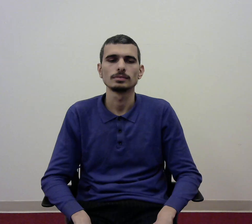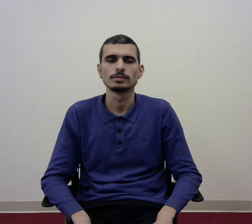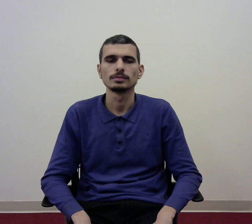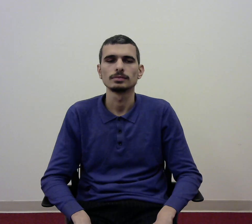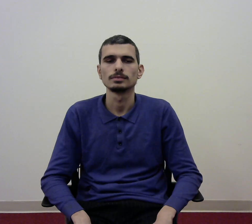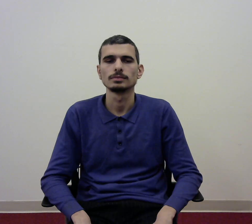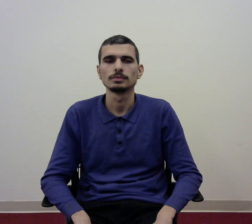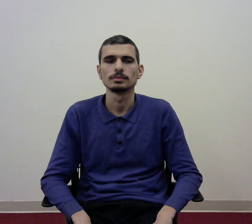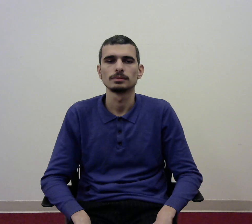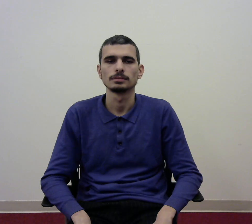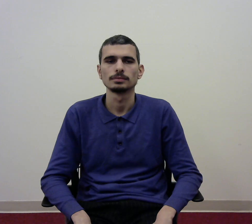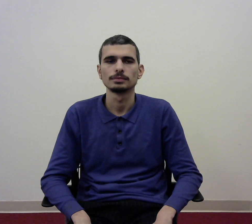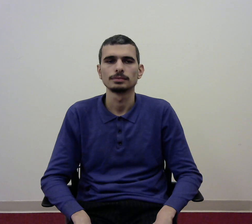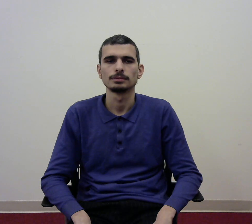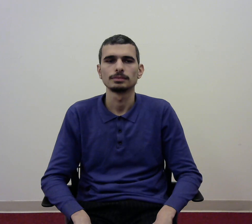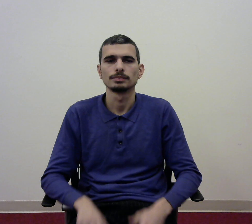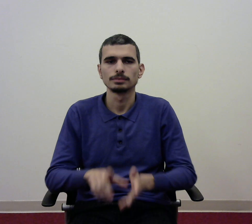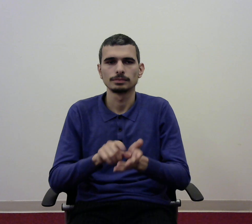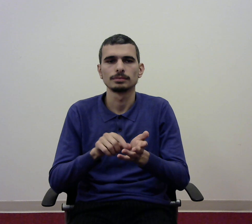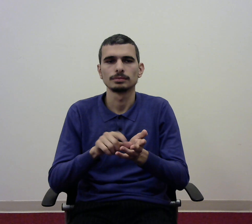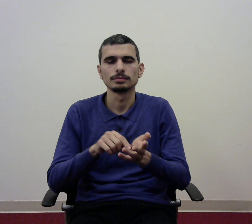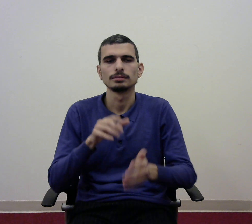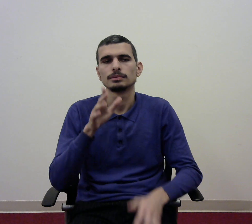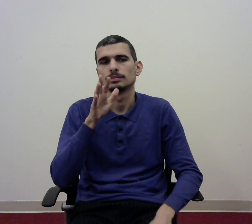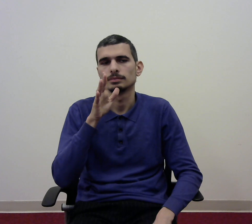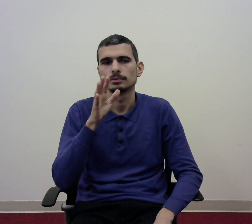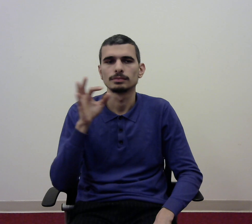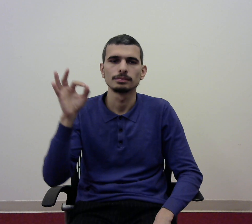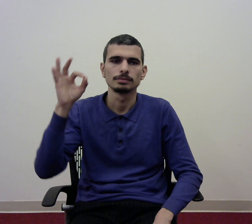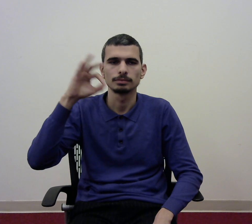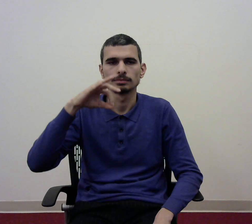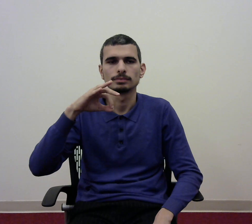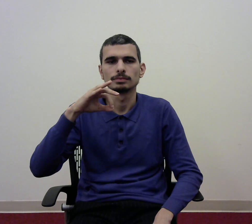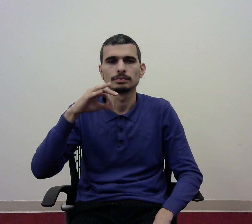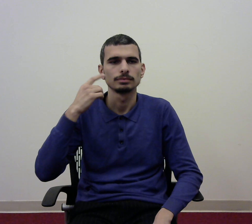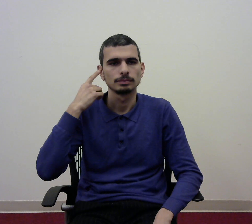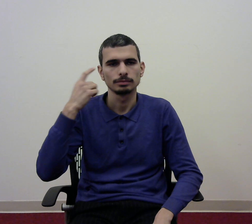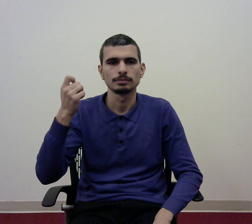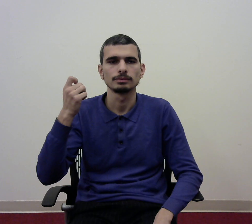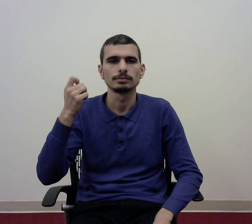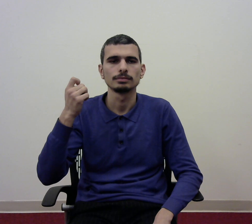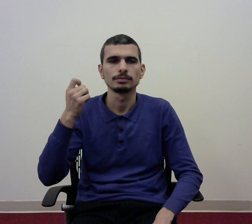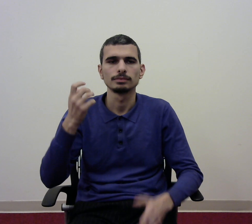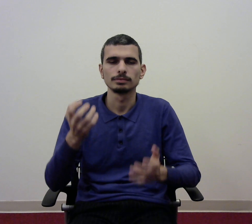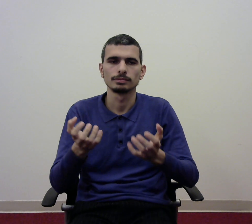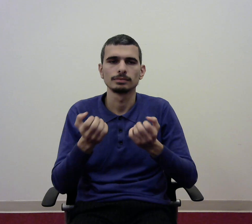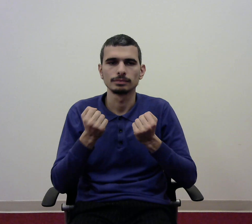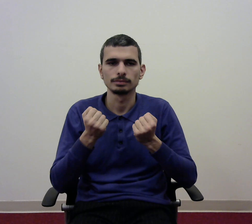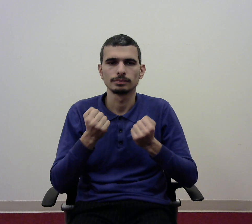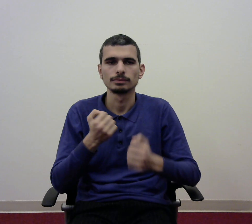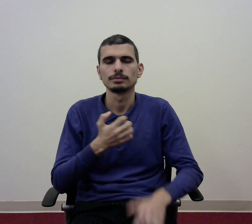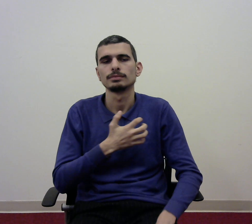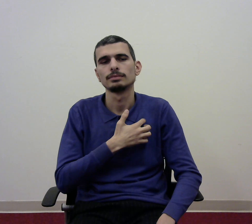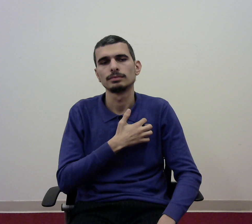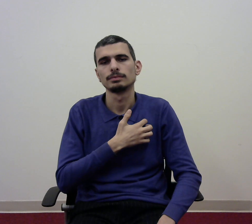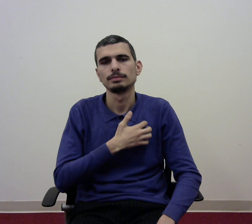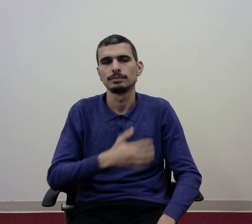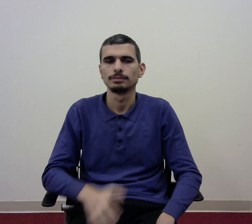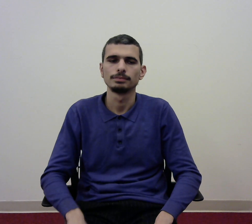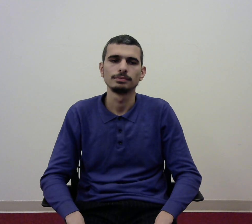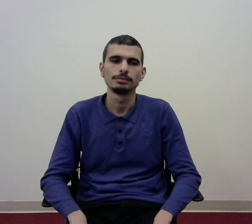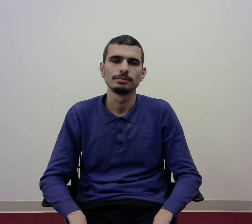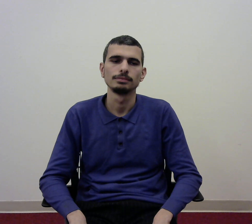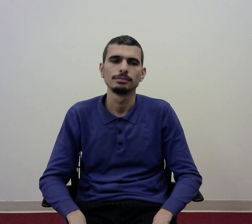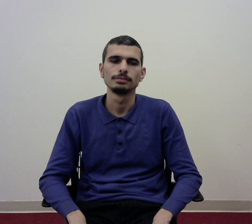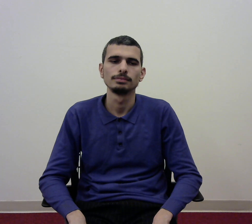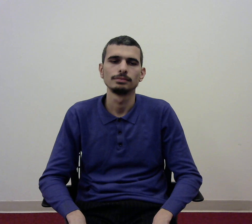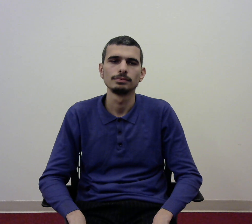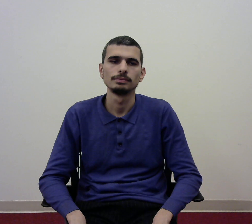Pensiya yaşı haqqında məlumat almaq istəyirəm